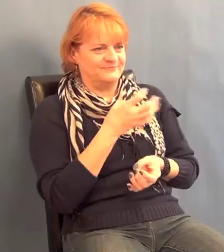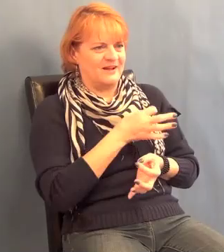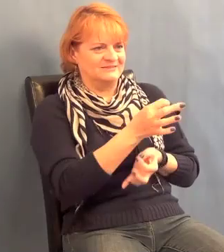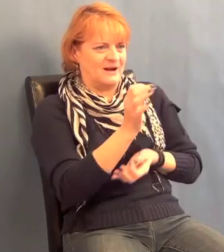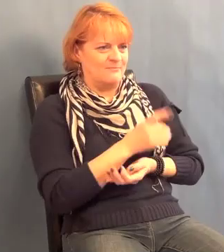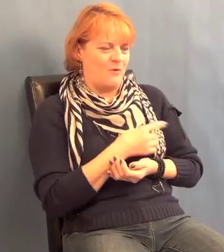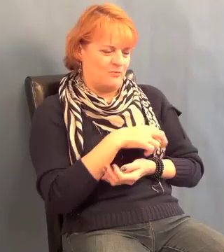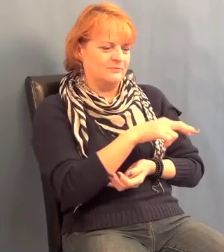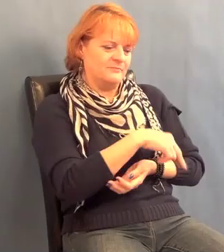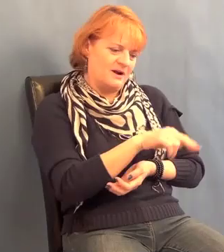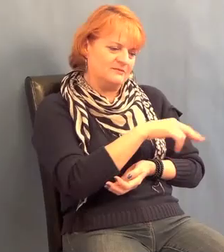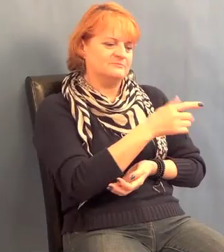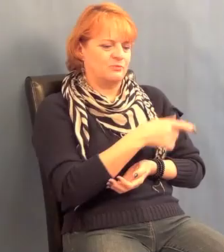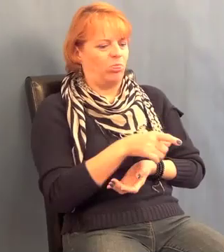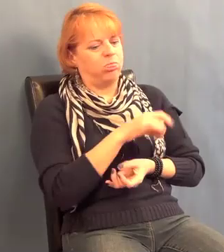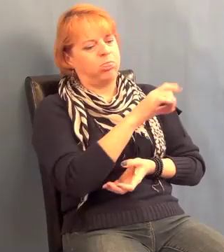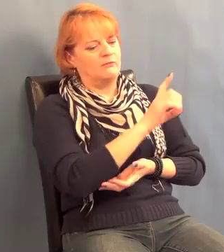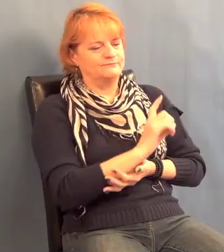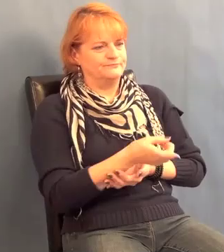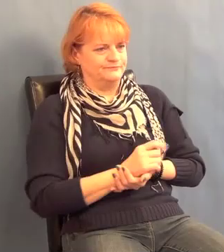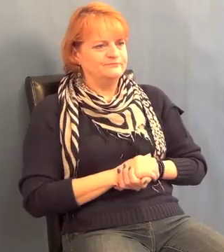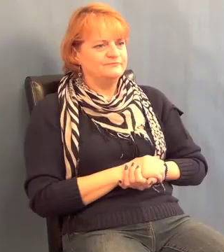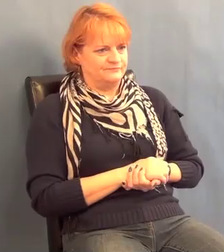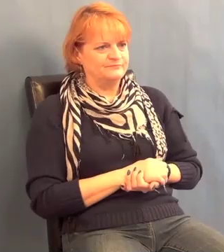Jak samochód jedzie, to należy przechodzić przez pasy, a nie po ulicy, nie wolno tak.